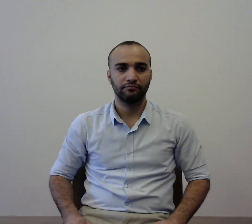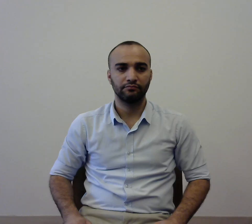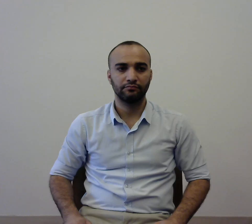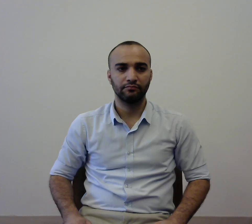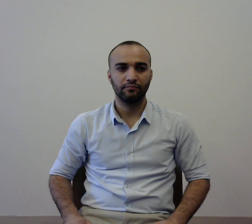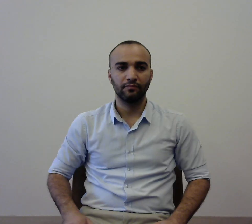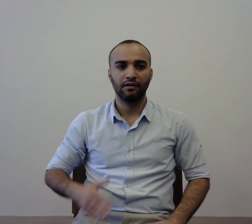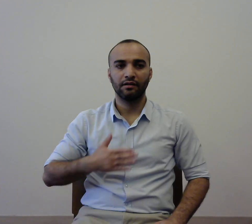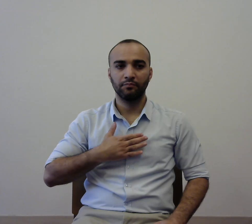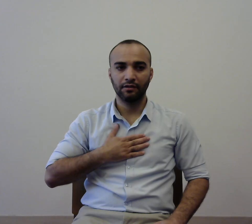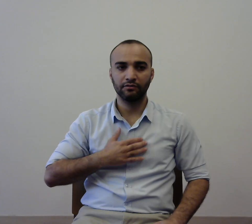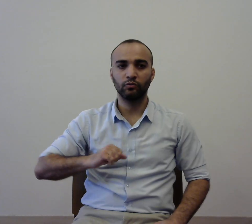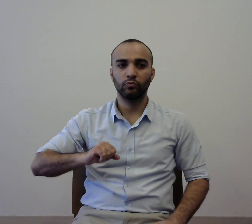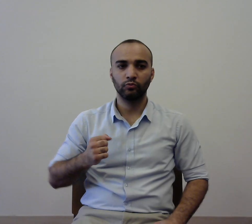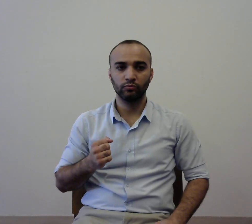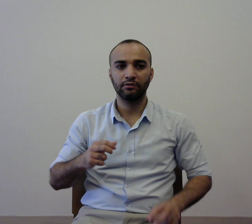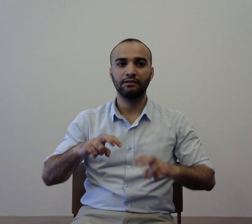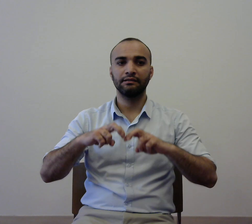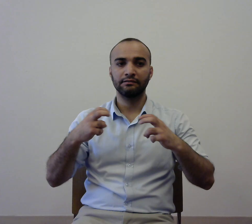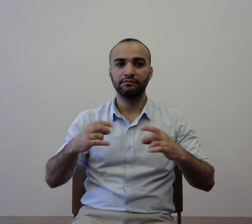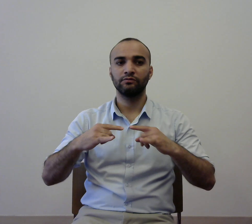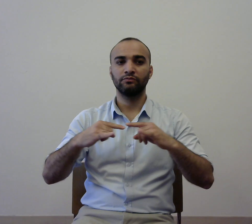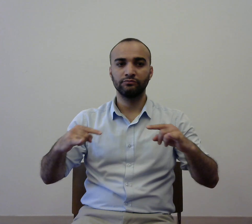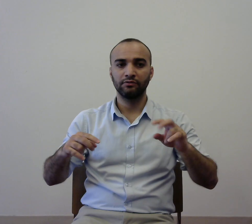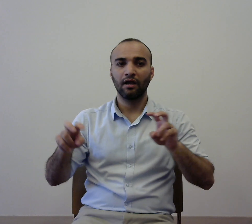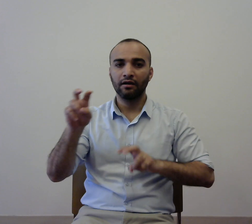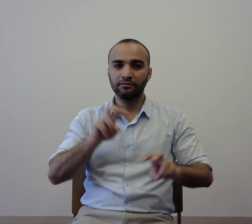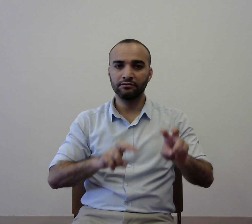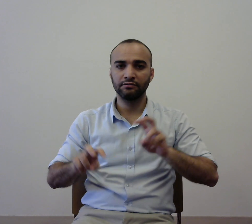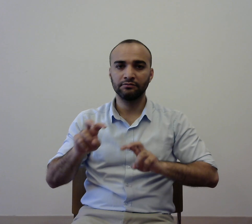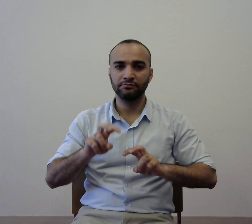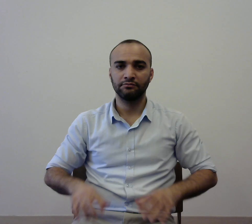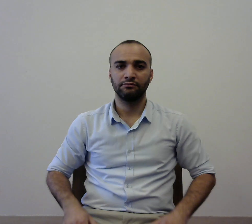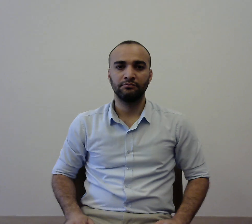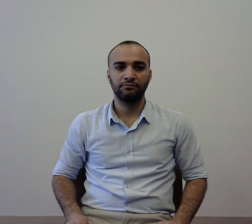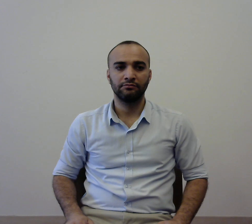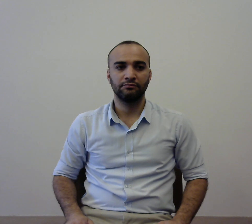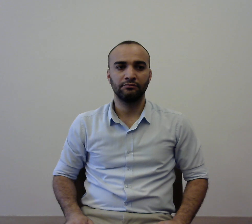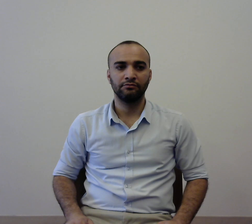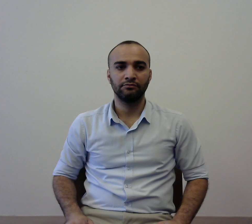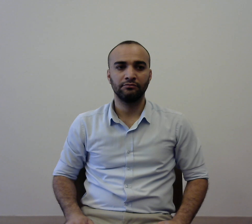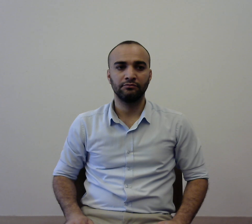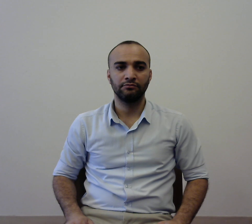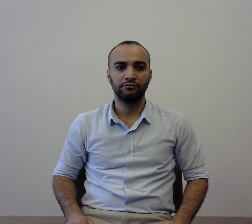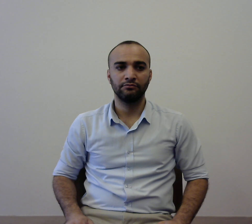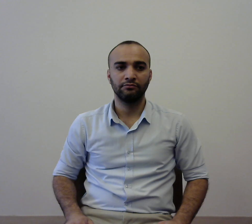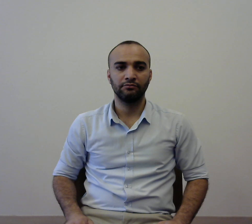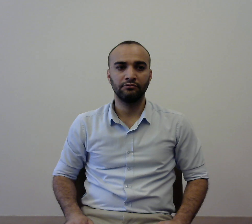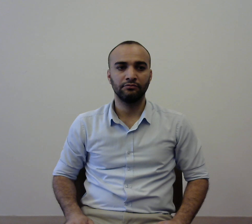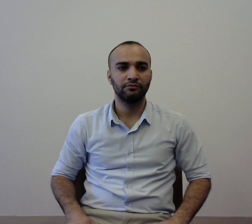Mən dostlarımın olduğu masanı axtarıram